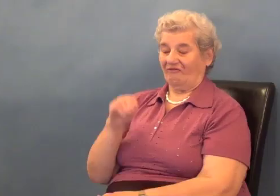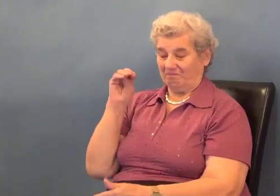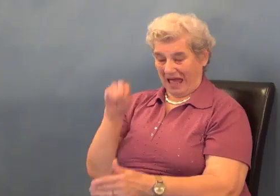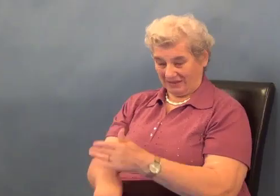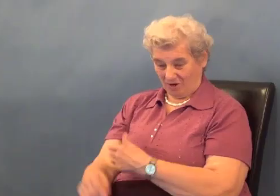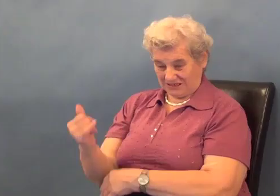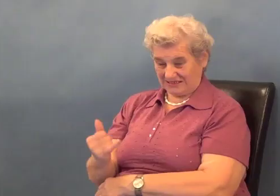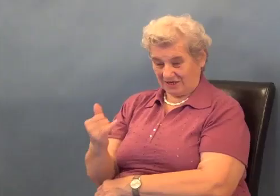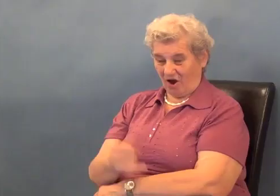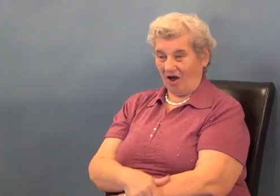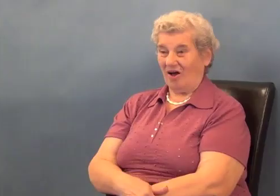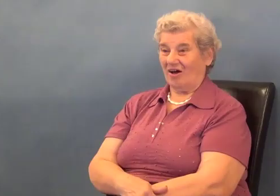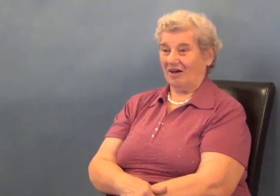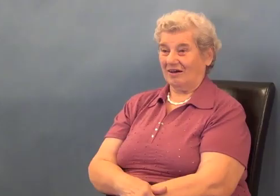Dziecko wpadło?